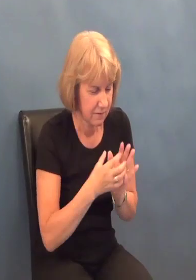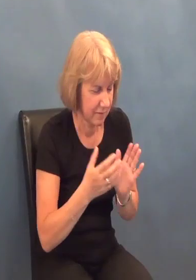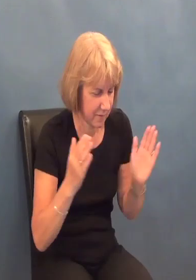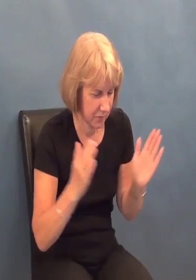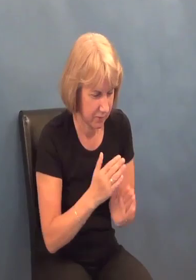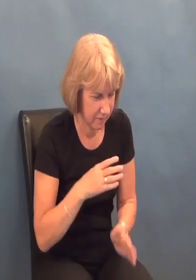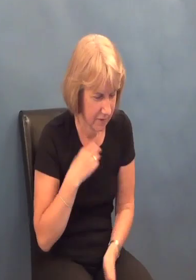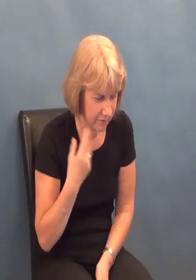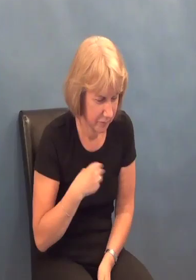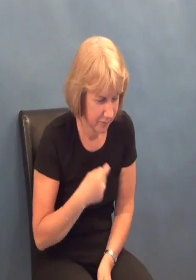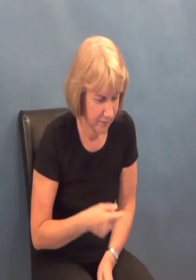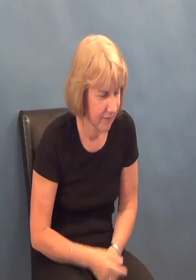Nie będziemy się rozgadywać, da się.